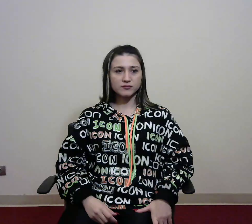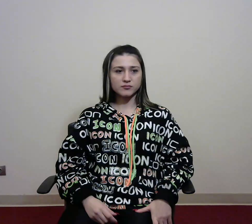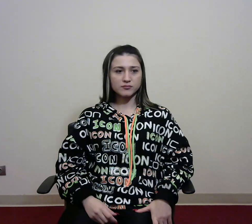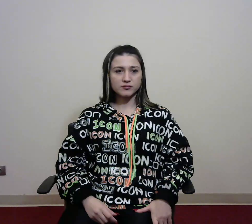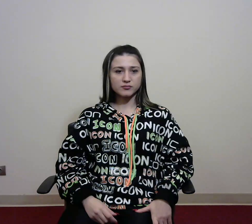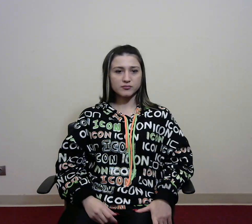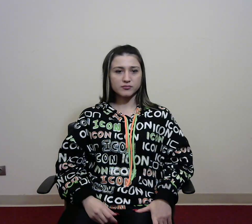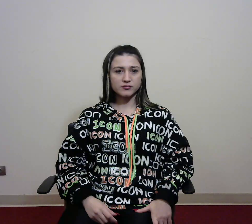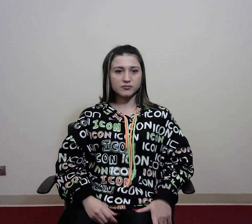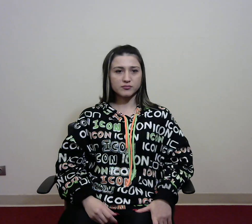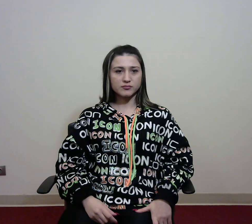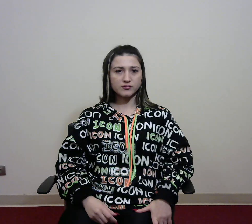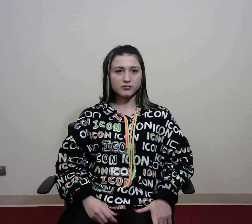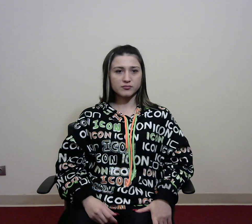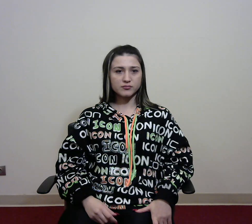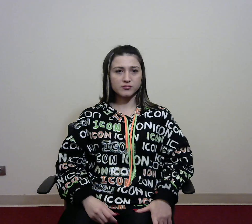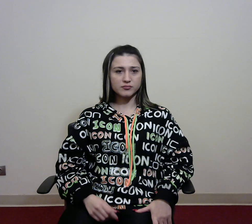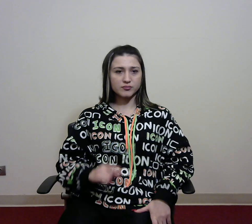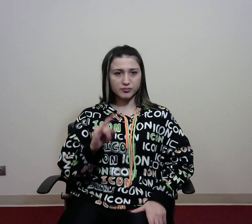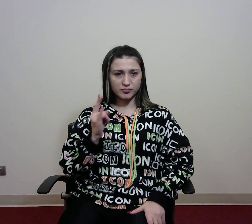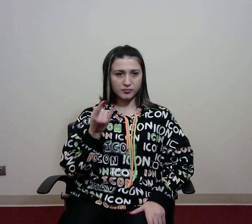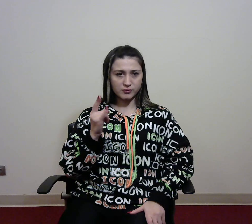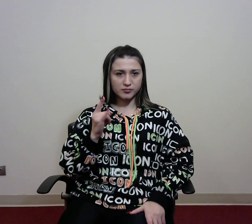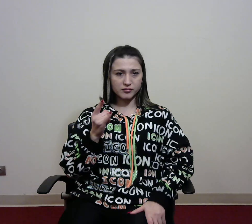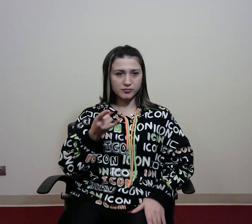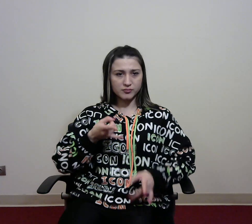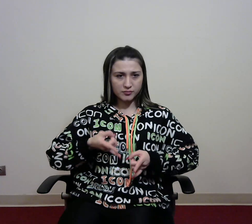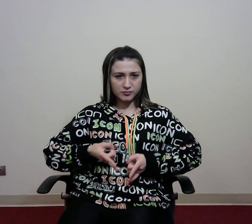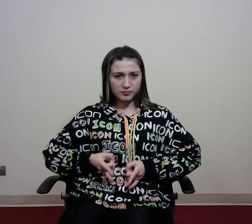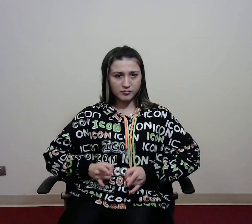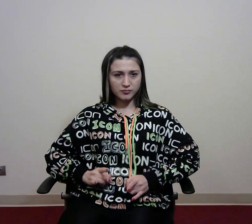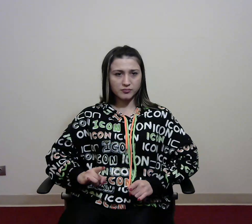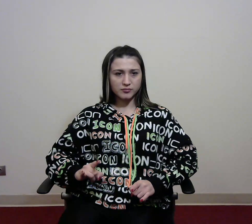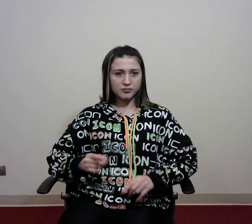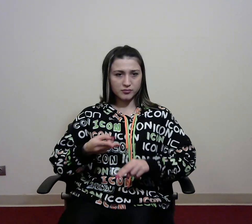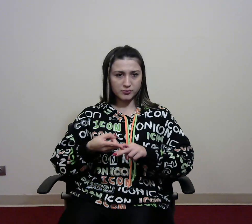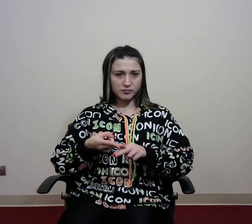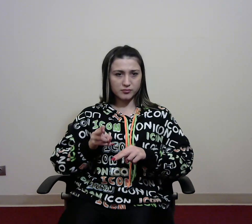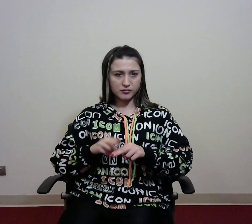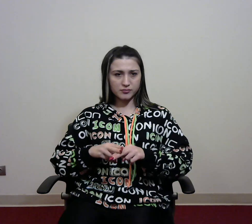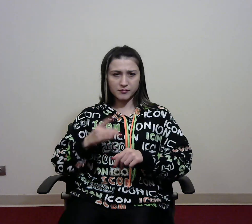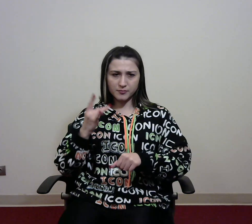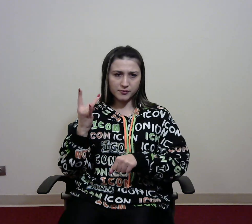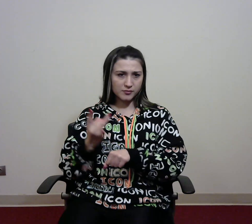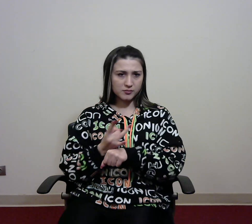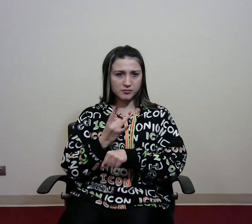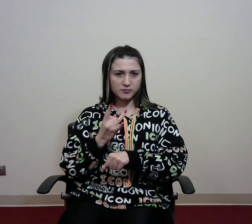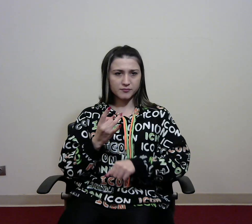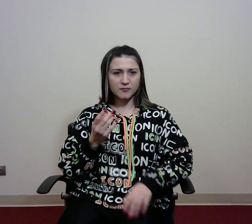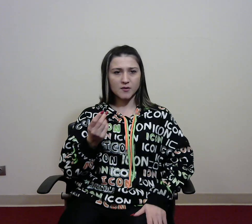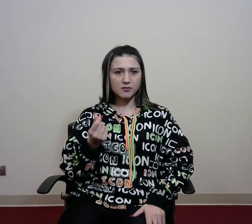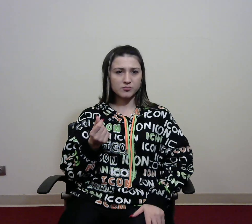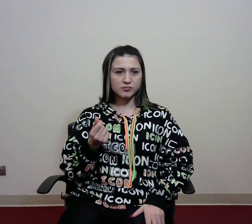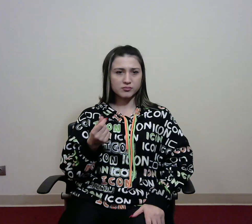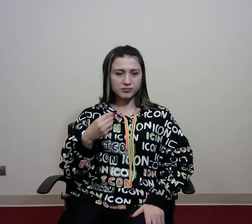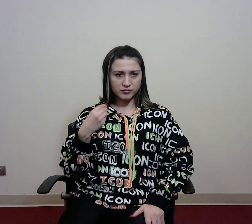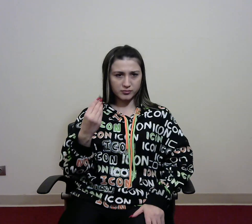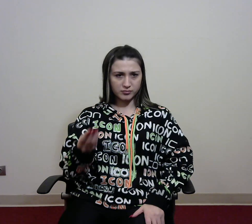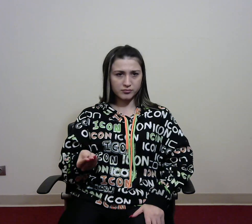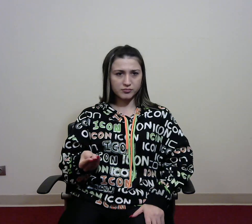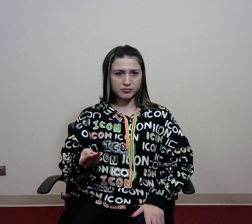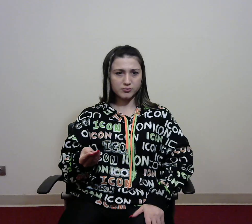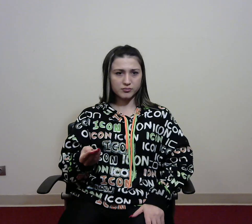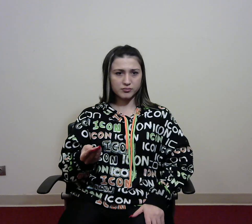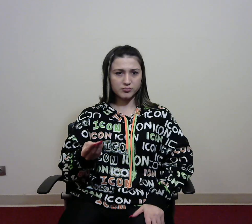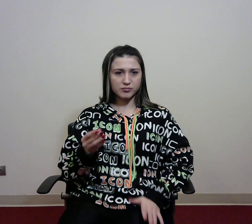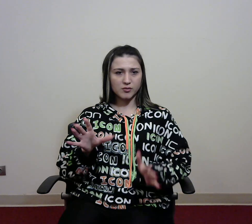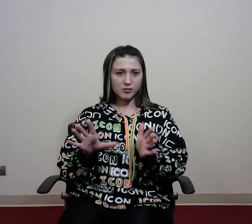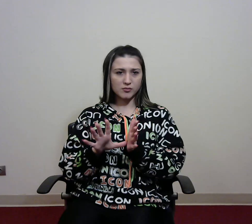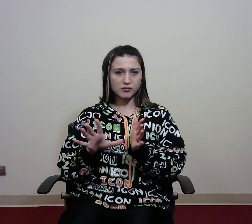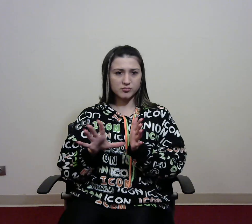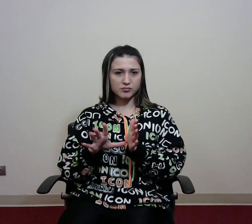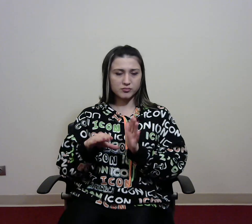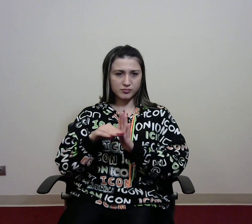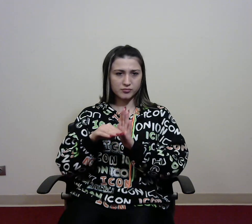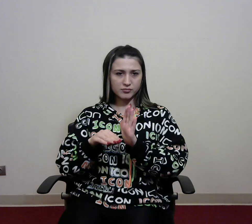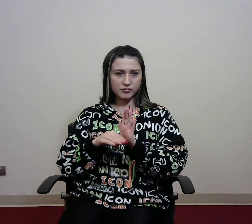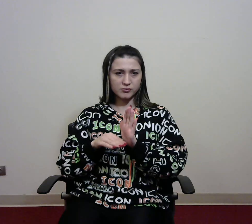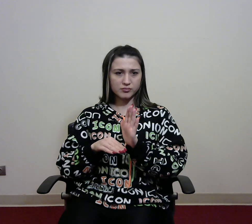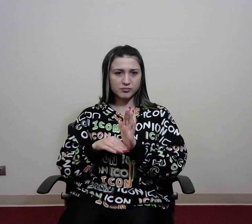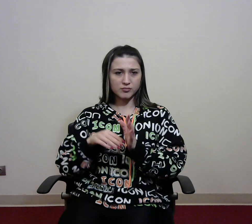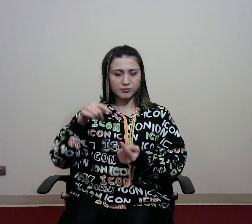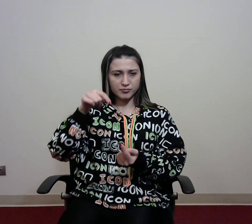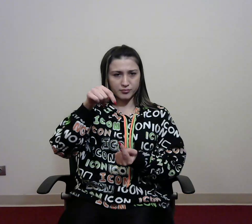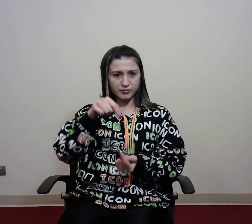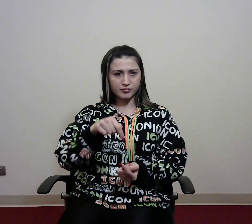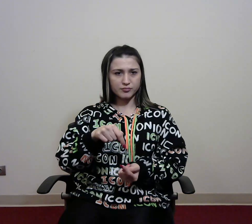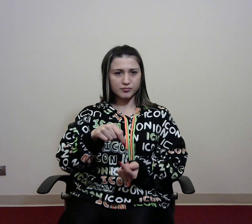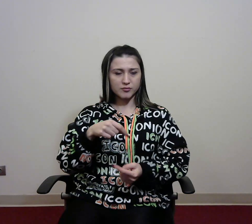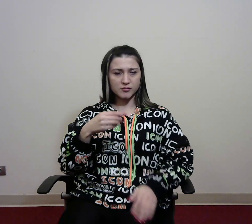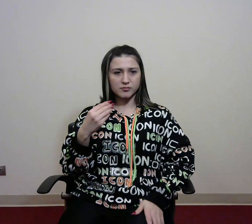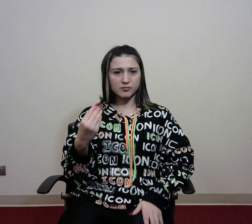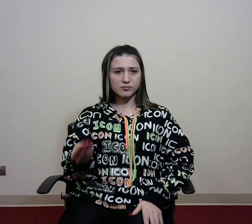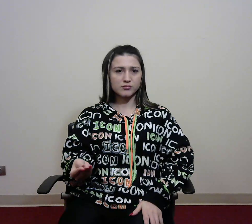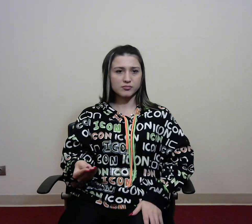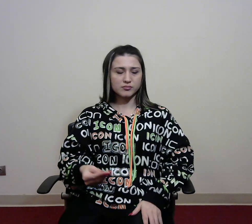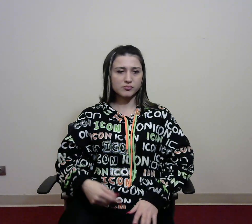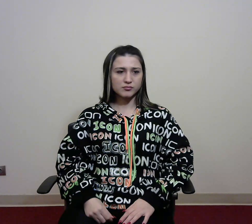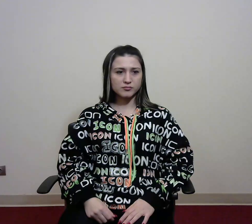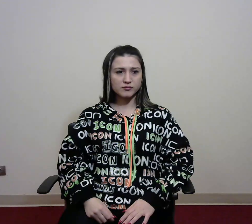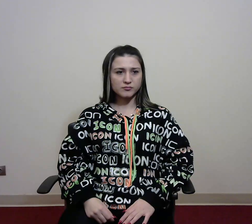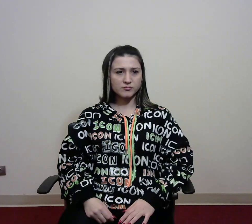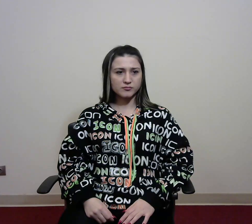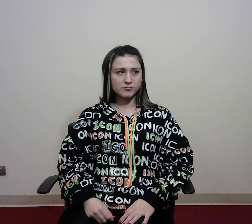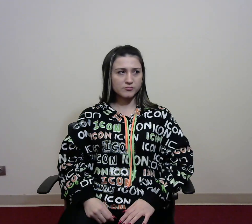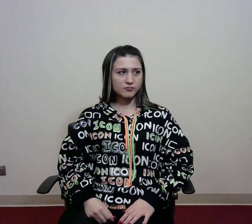Uşağın doğulmasına görə birdəfəlik məbləğin verilməsi elektron qaydaya uyğun verilir